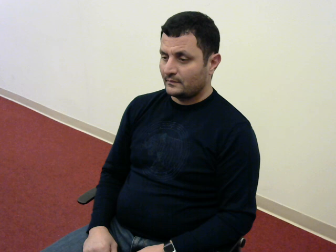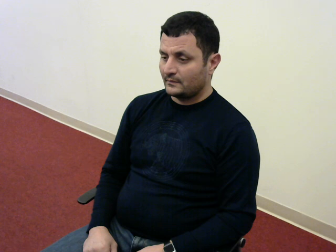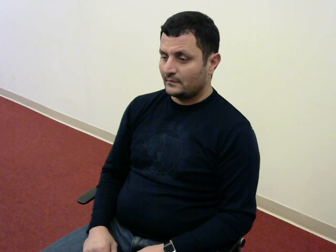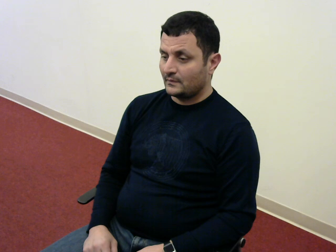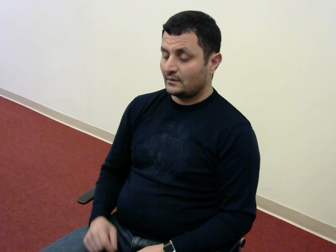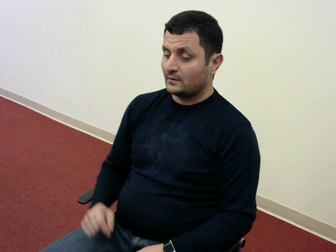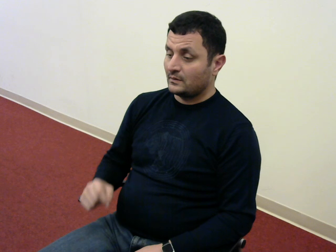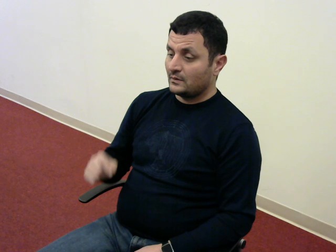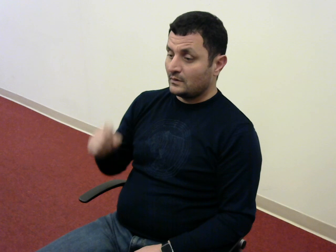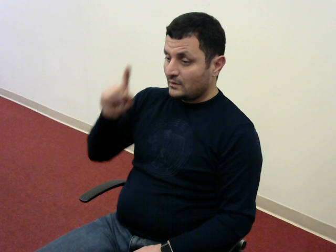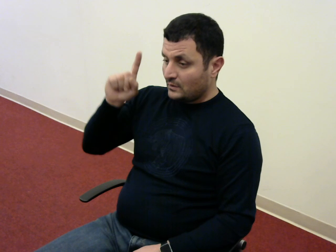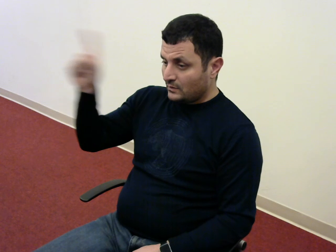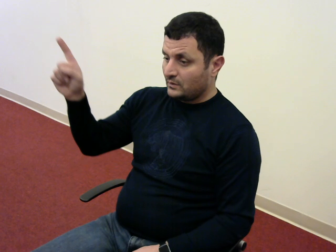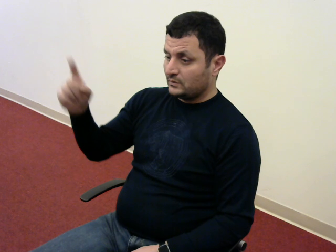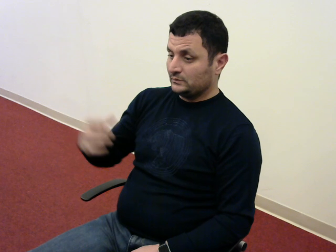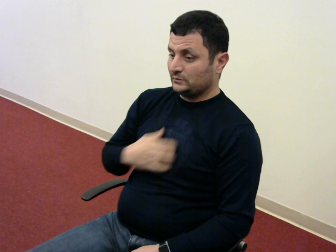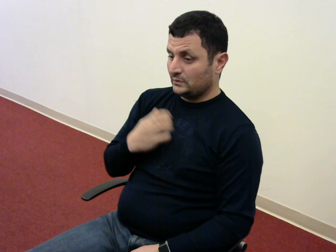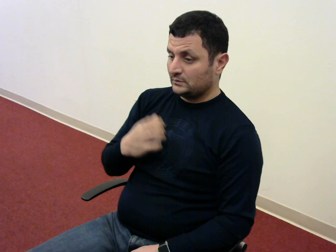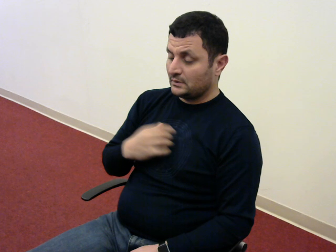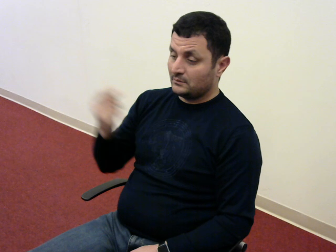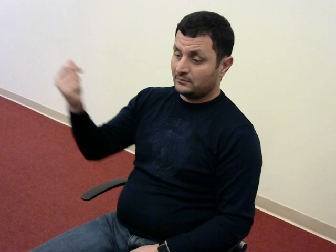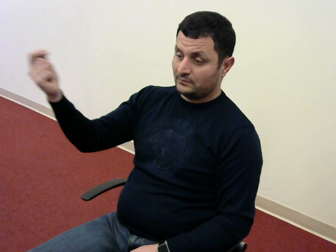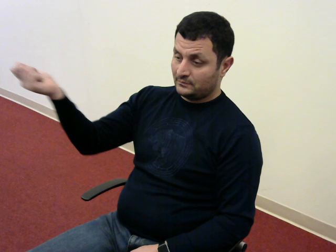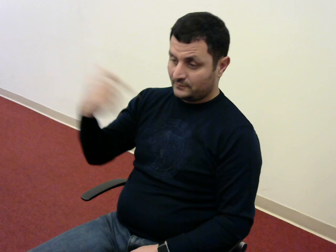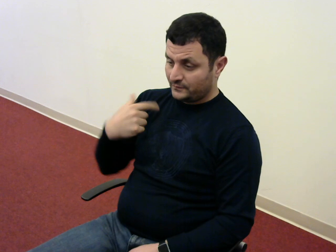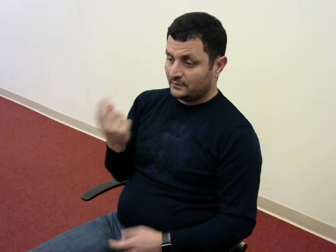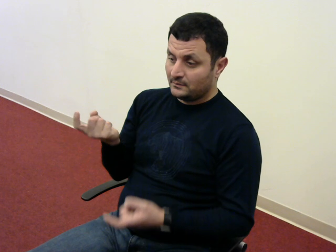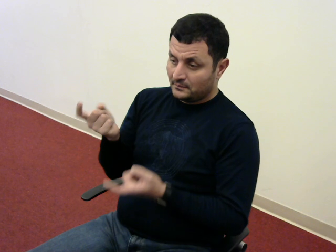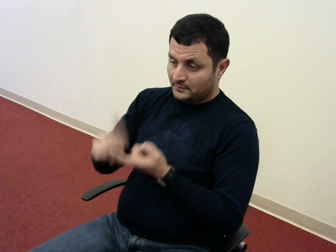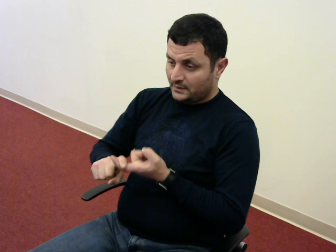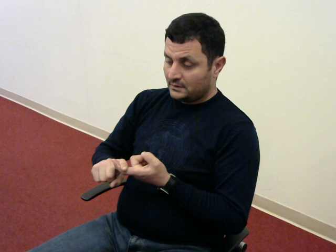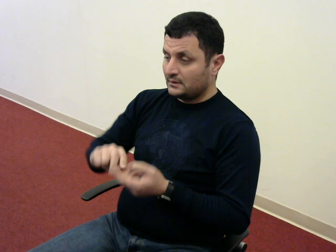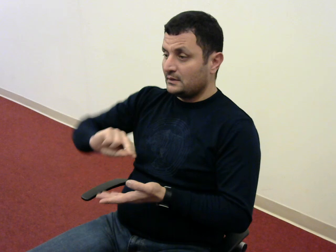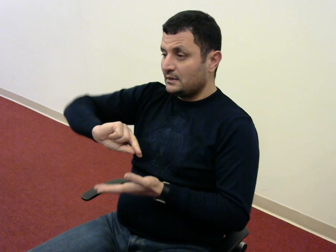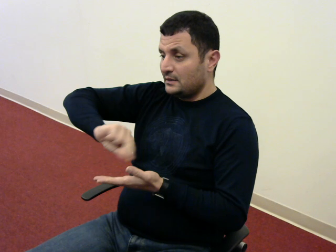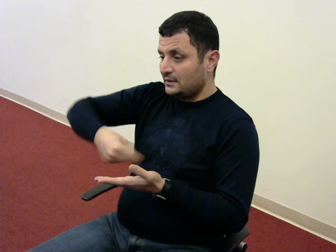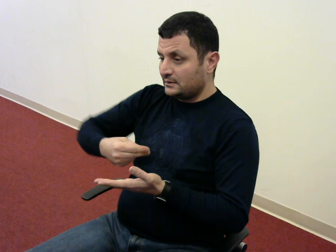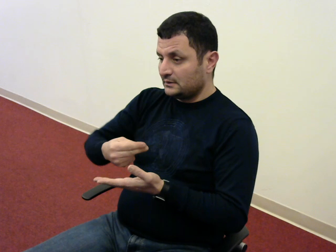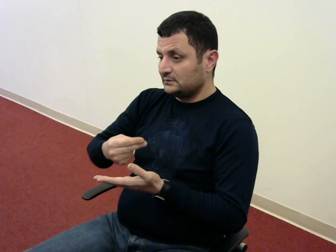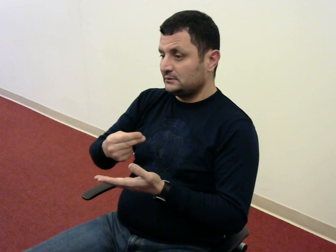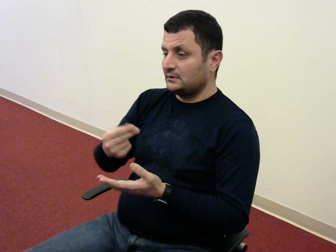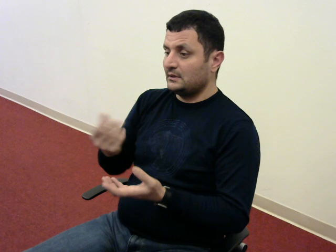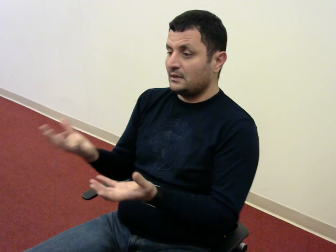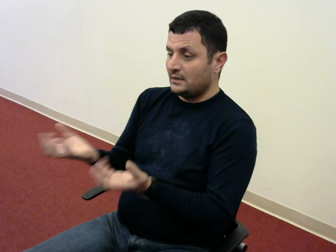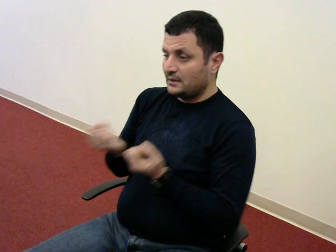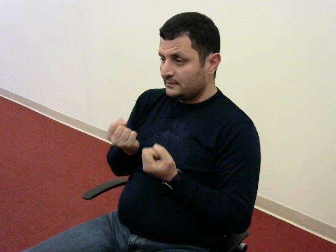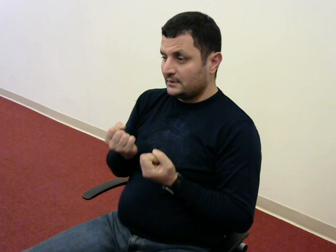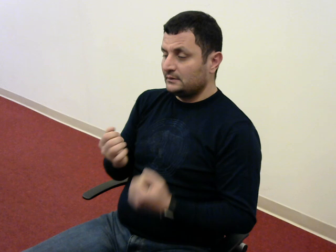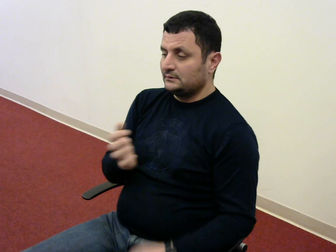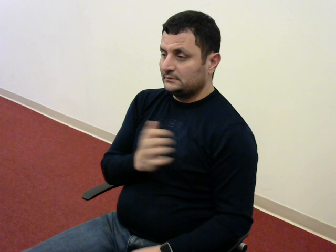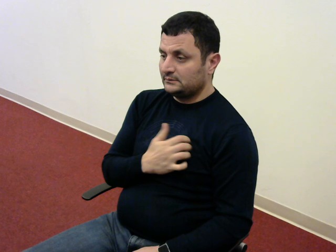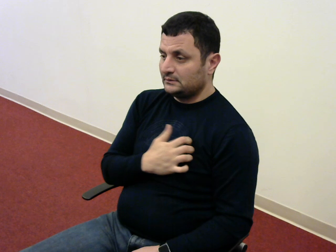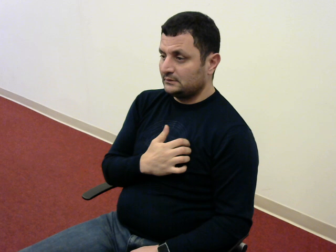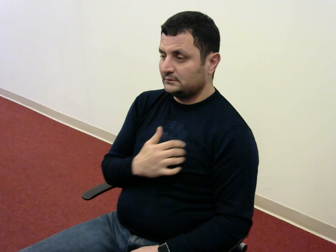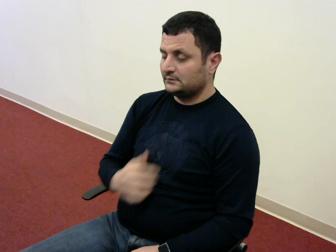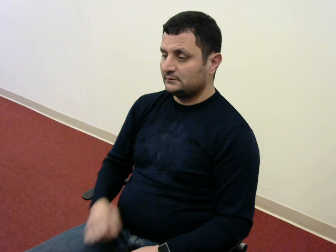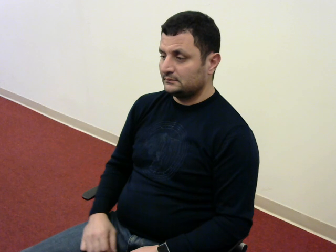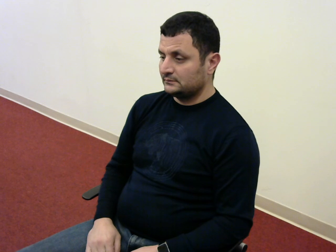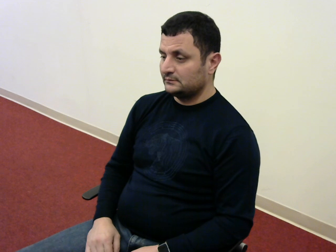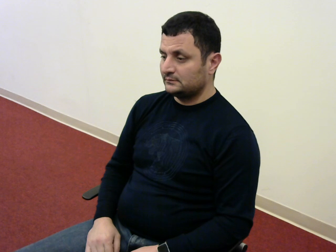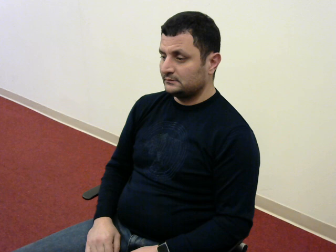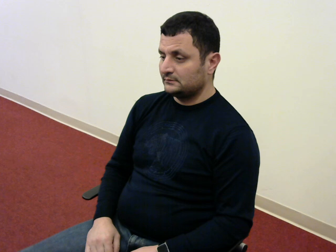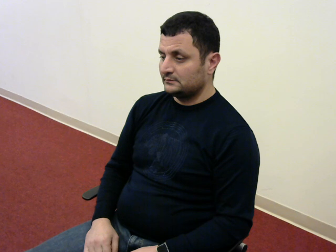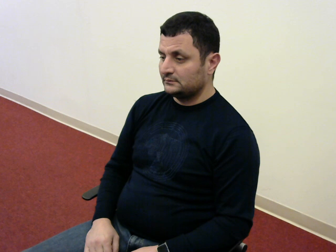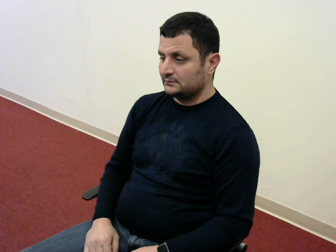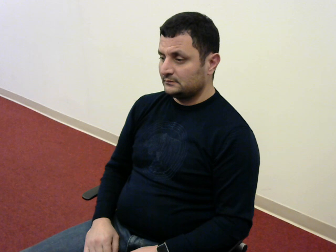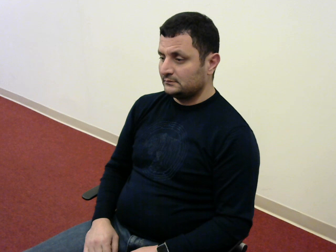O sosial müavinət ilə bağlı arayış almaq istəyir